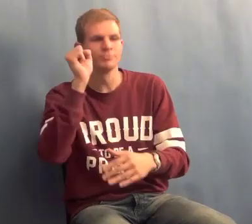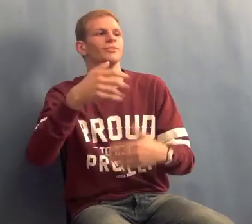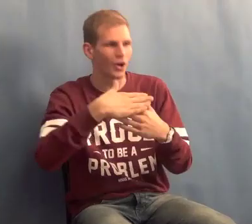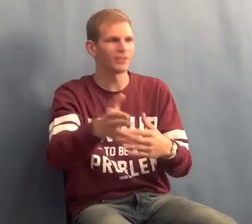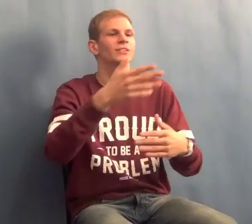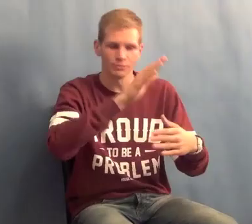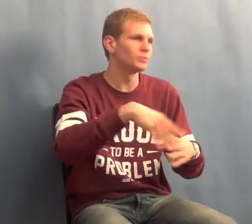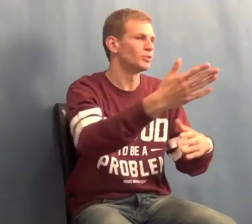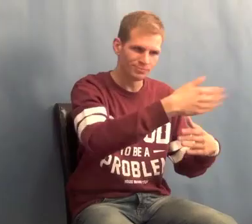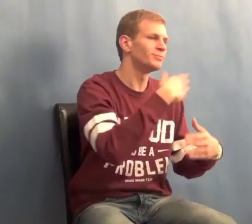Pokoje otwierały się, ludzie wychodzili.